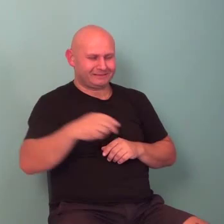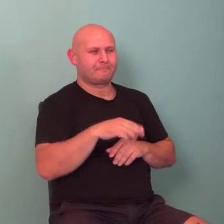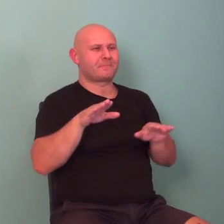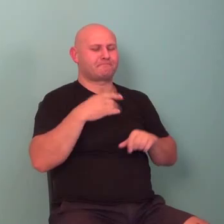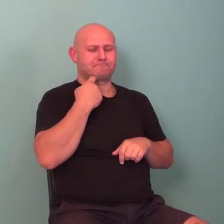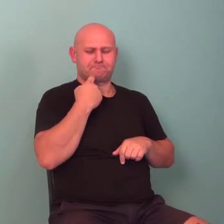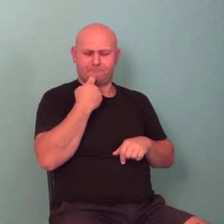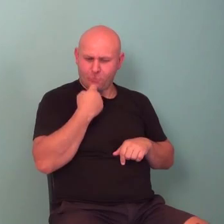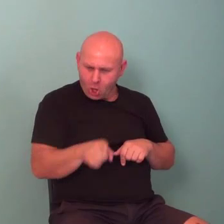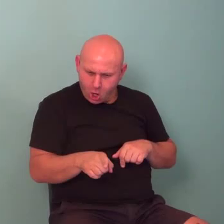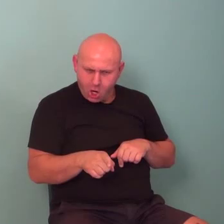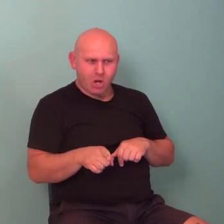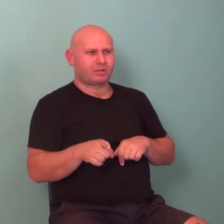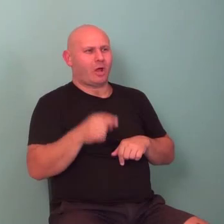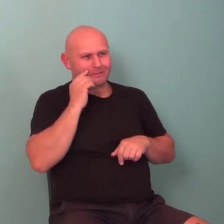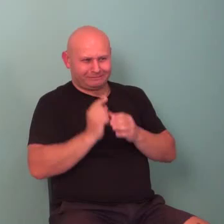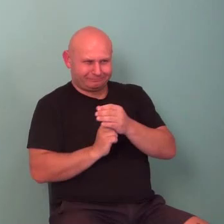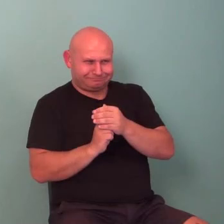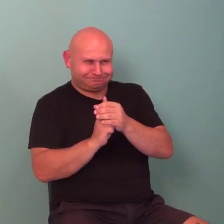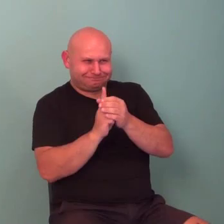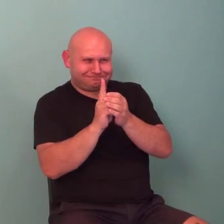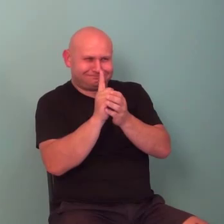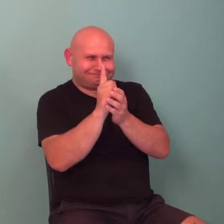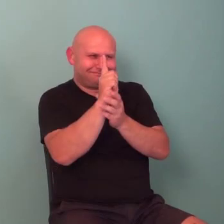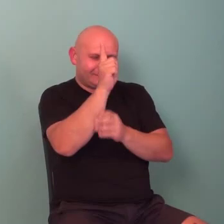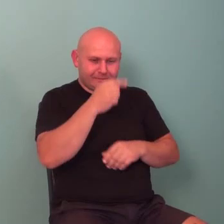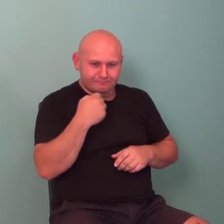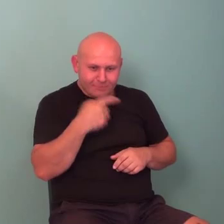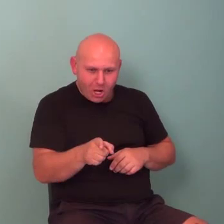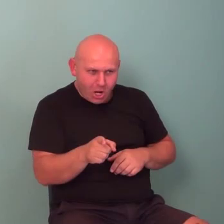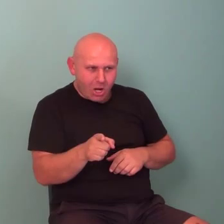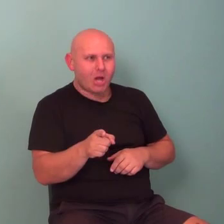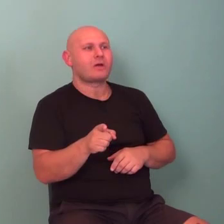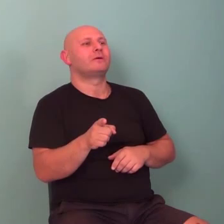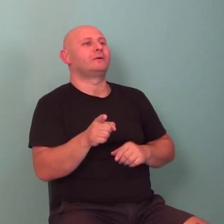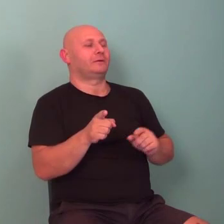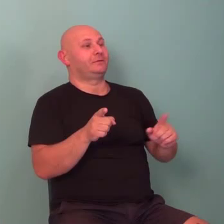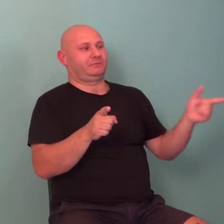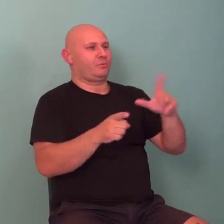Ptaszek zobaczył go jak wspina się w rynnie.